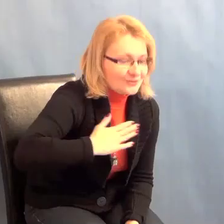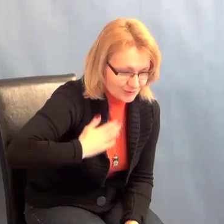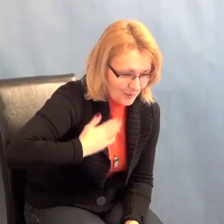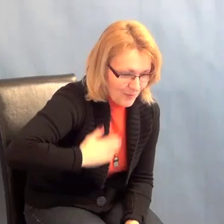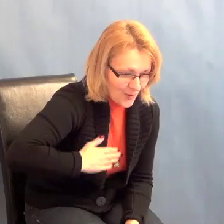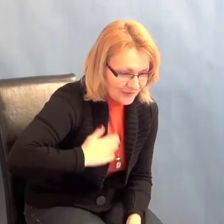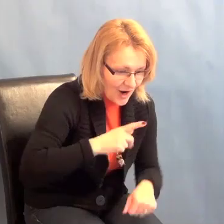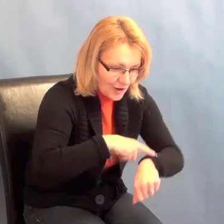Słuchaj, a sobota?